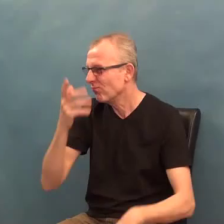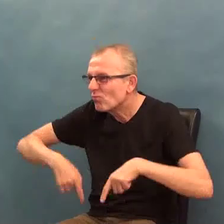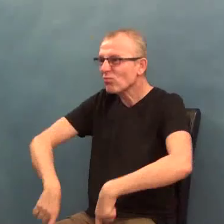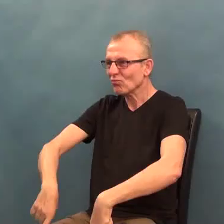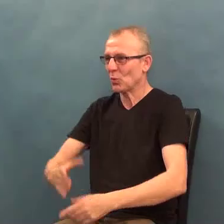Kot jest zły.